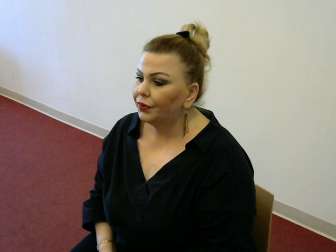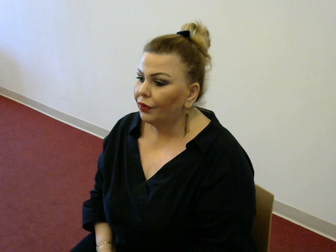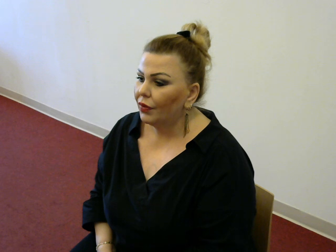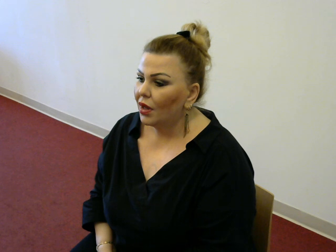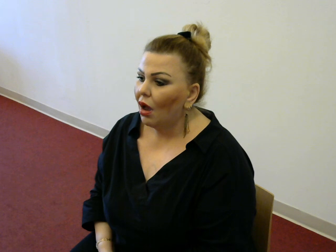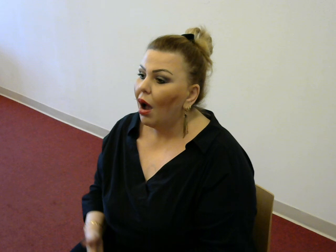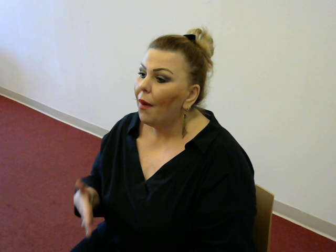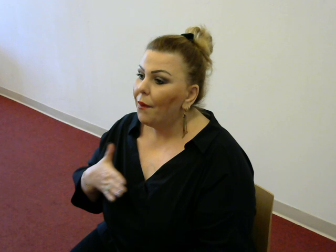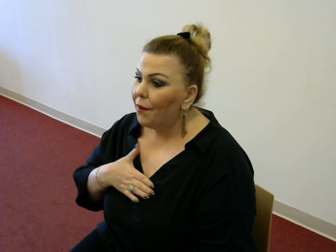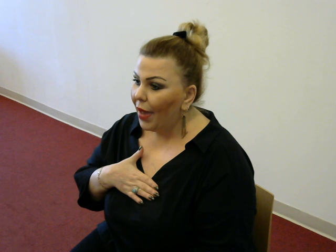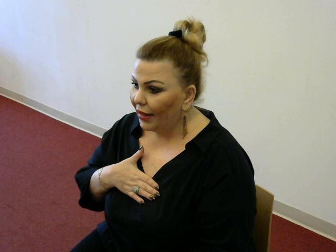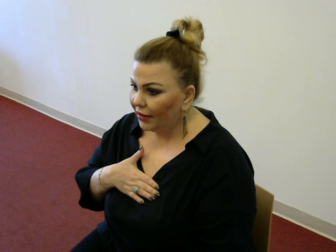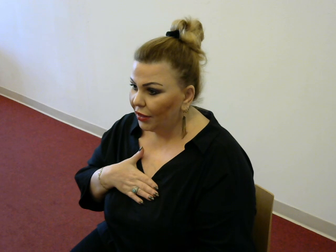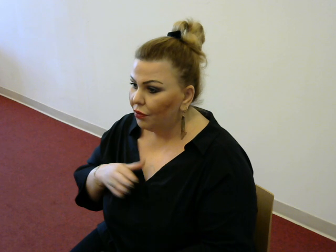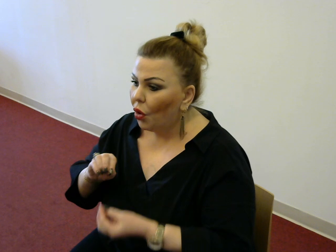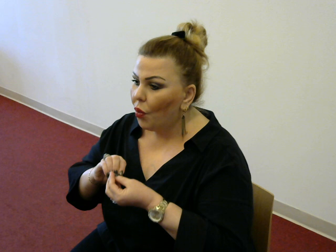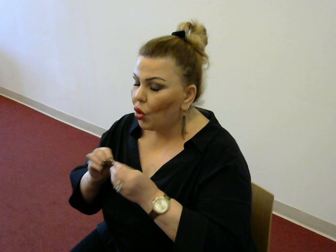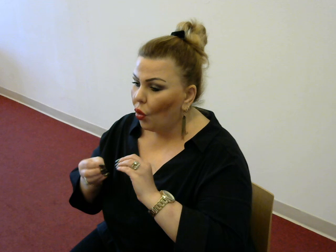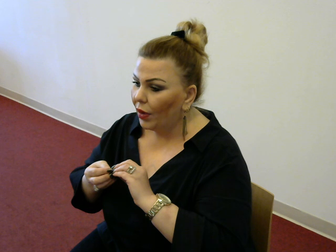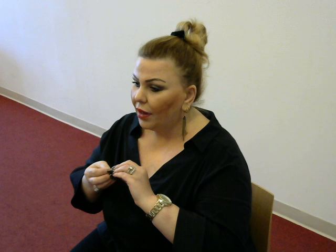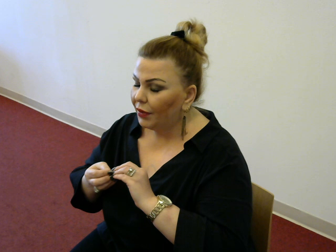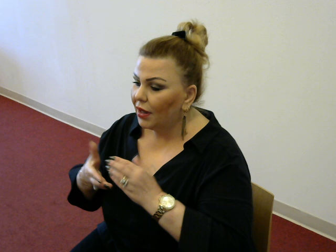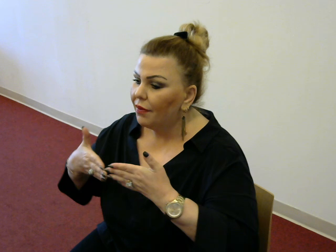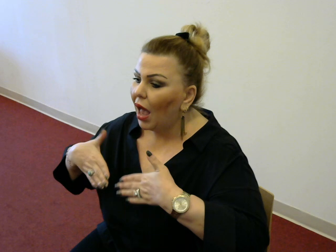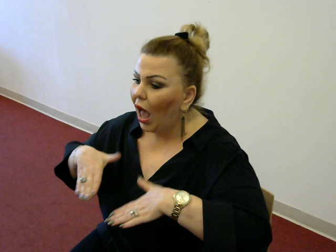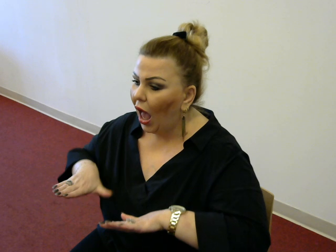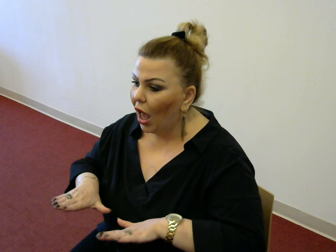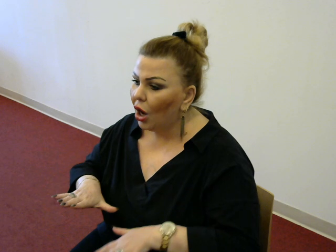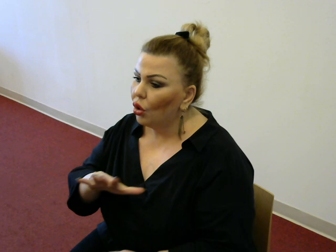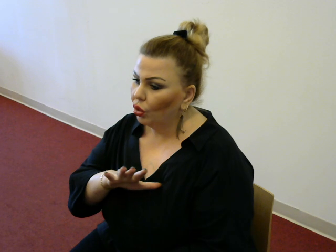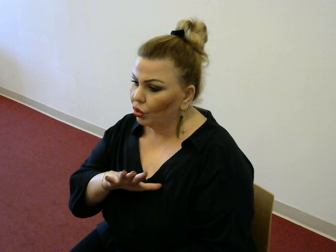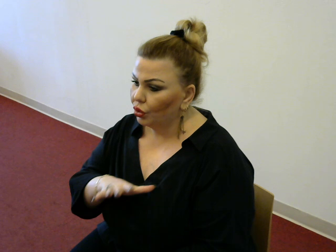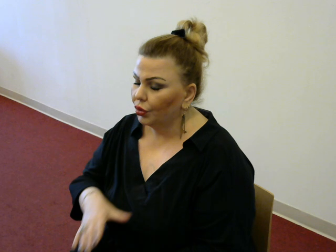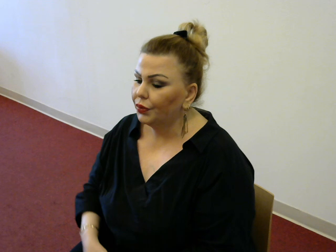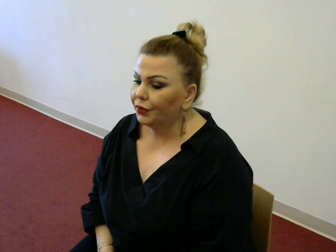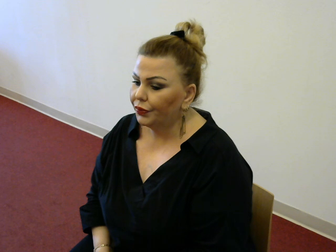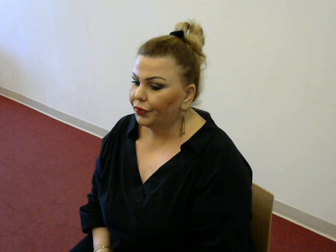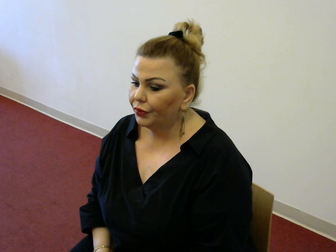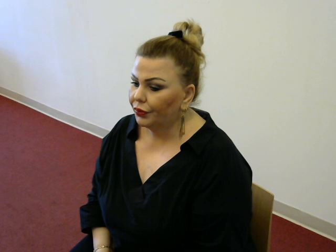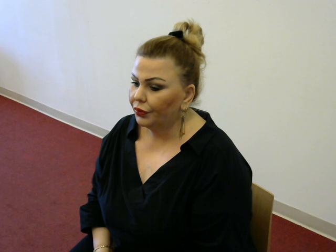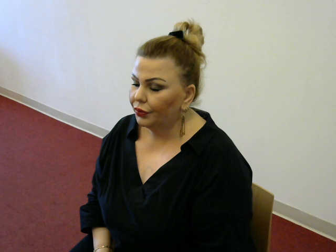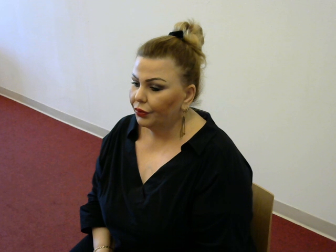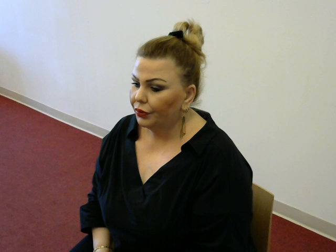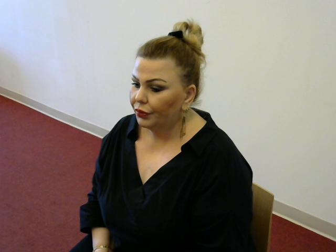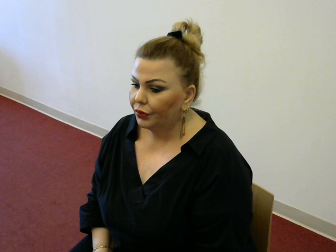Mənim problemim həll olundu